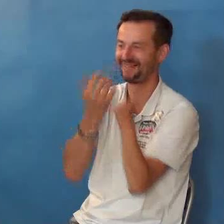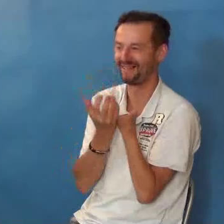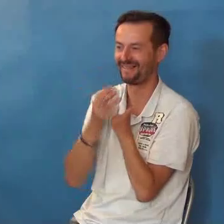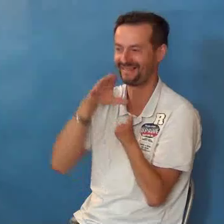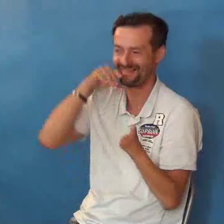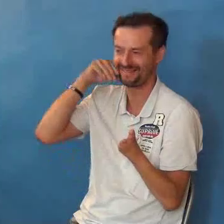Uśmiecha się.